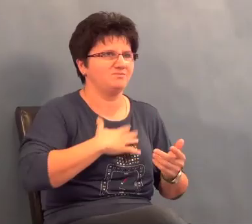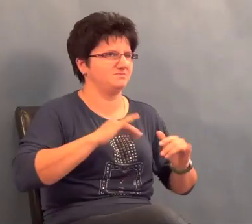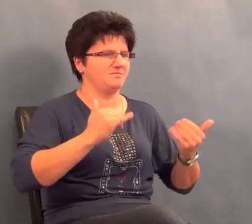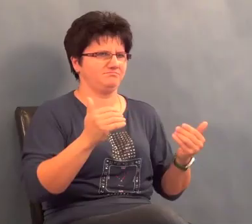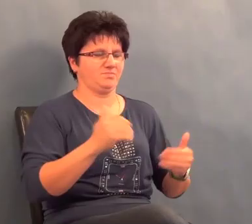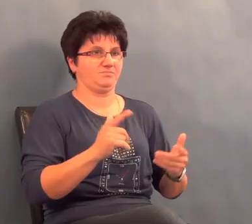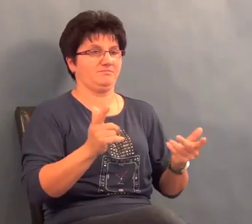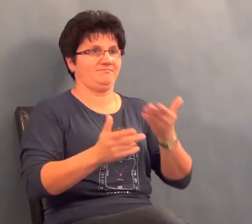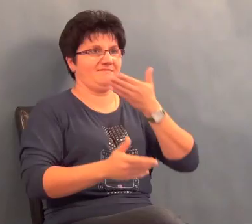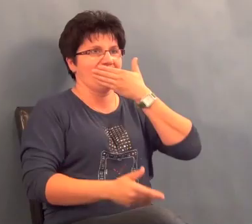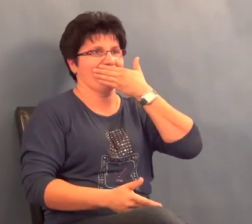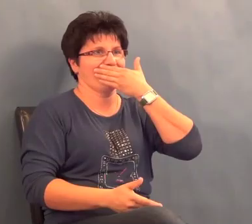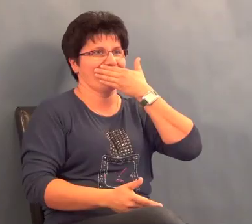A oni zasłaniają usta.